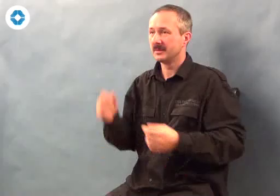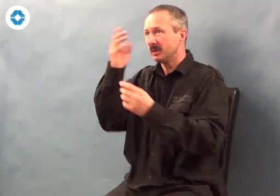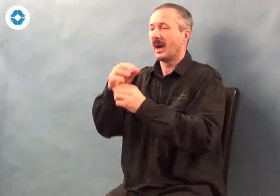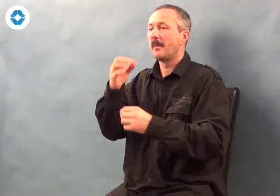Pani...